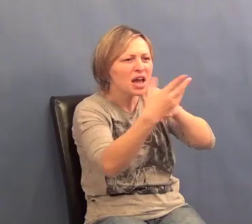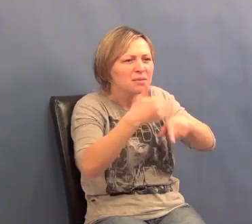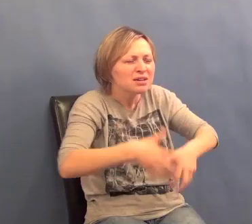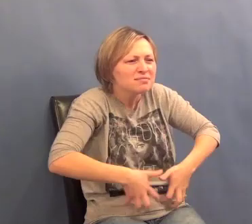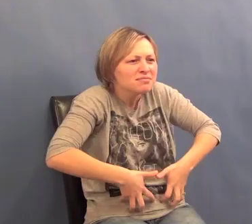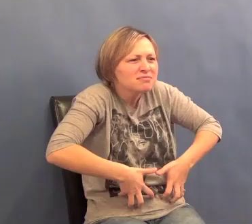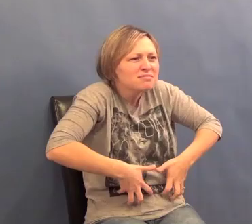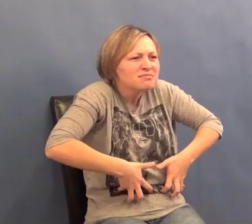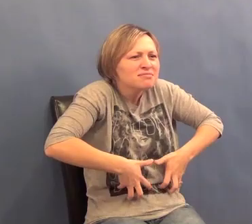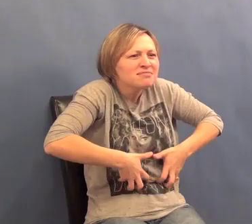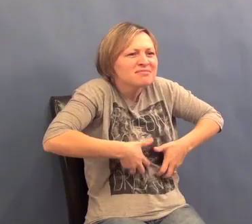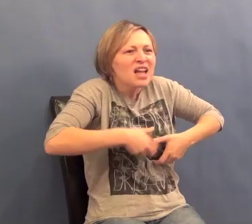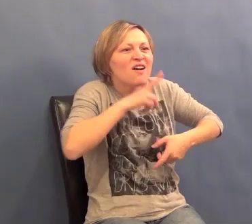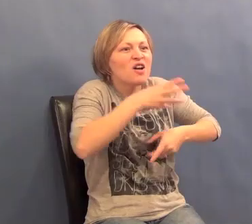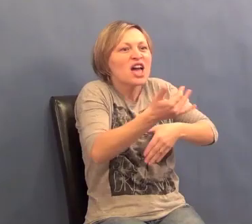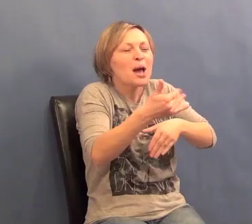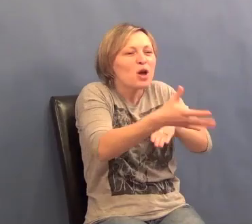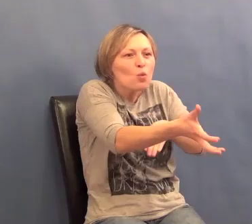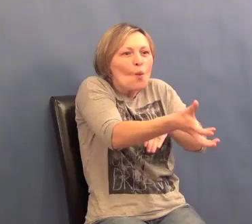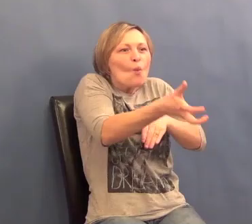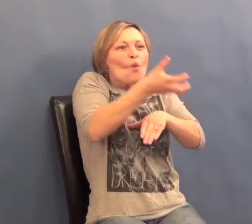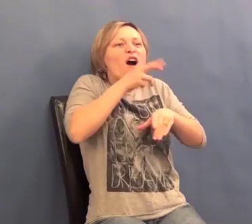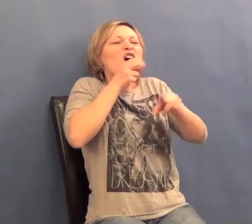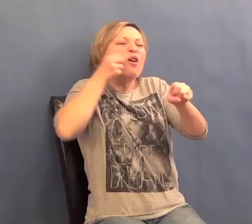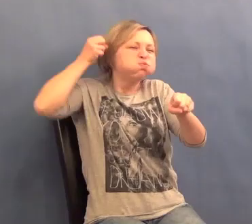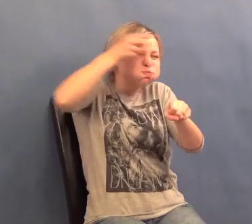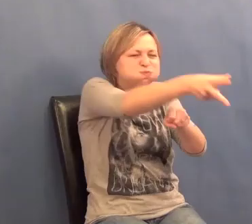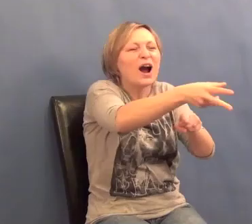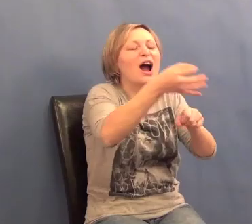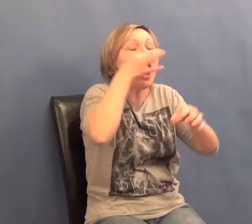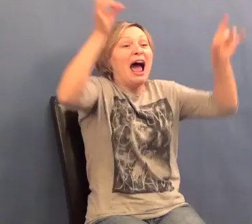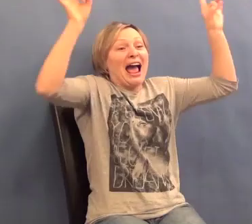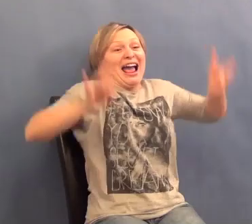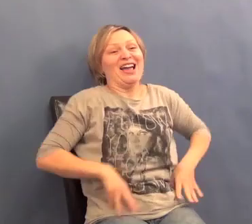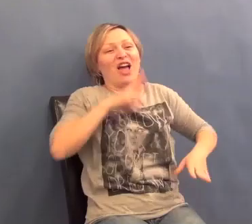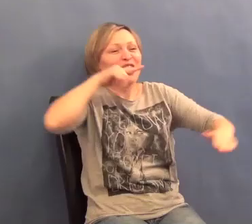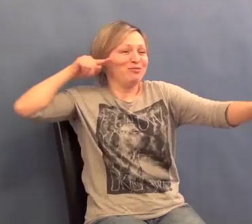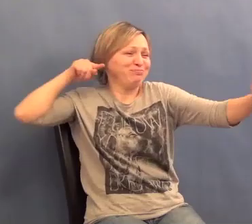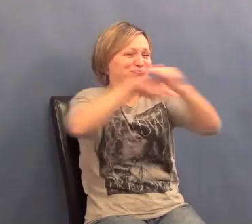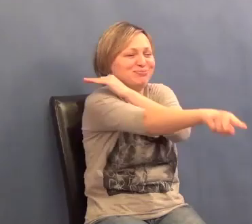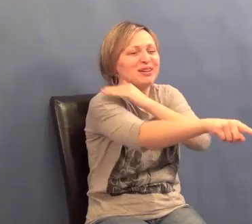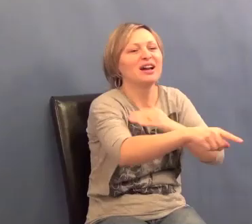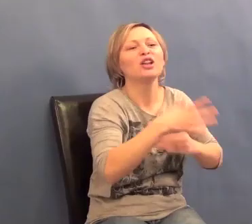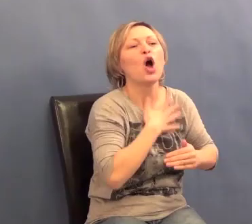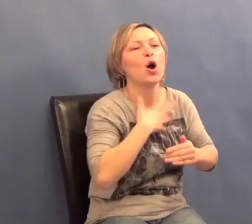Rybka zaczyna się wściekać i nabiera wody w ustach, następnie wypluwa ją na przerażonego kota i ten ucieka.